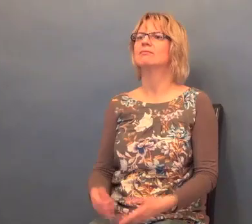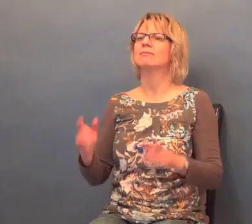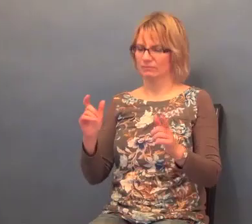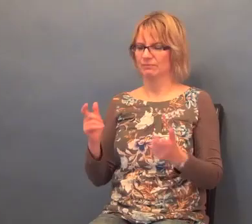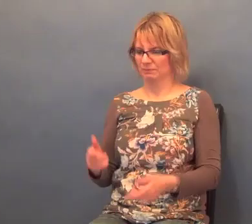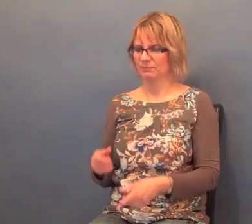Tak, wypadek.